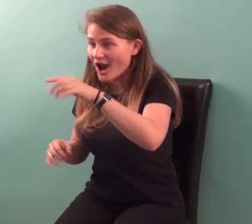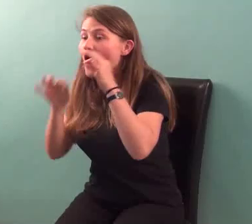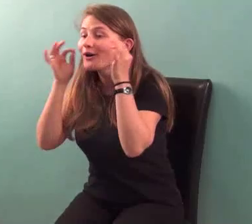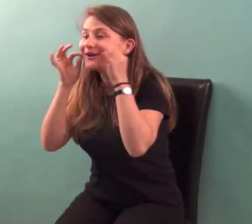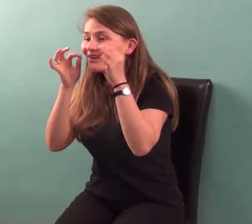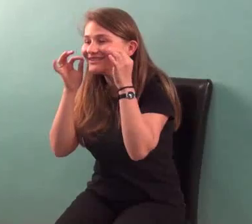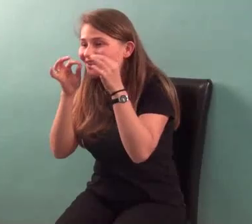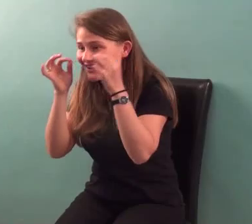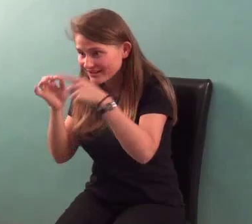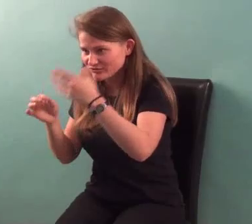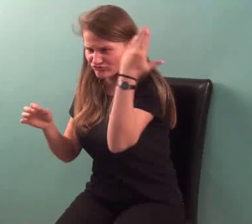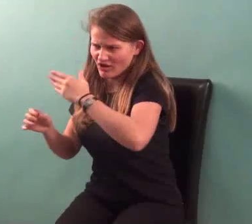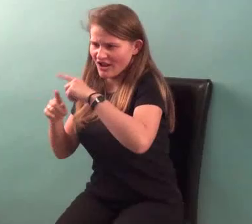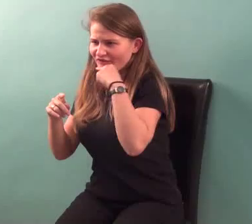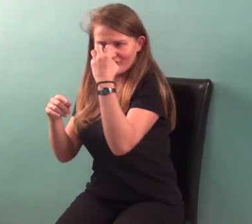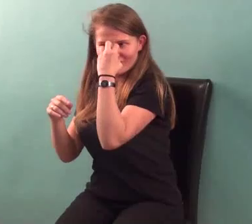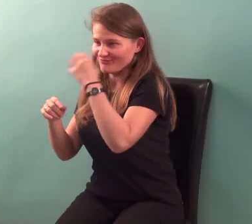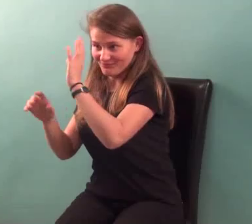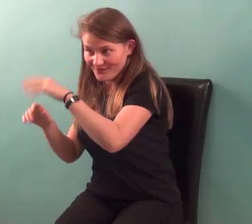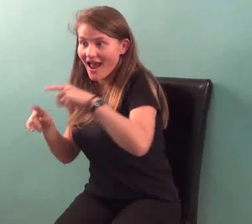To jest kot, czarny kot z czerwonym nosem.